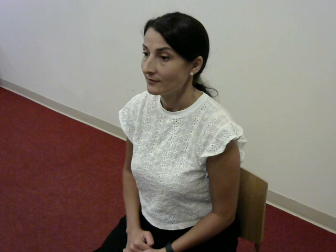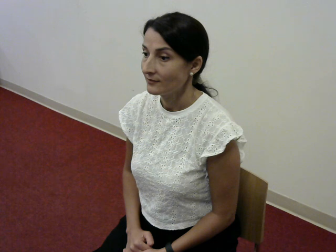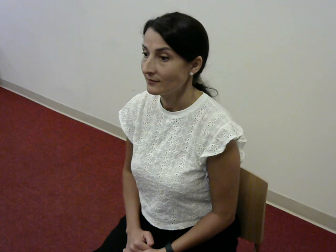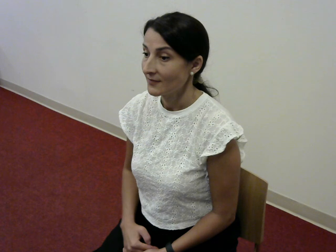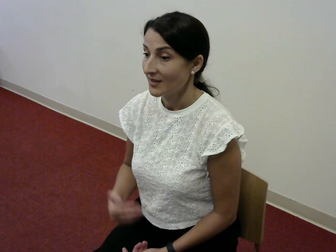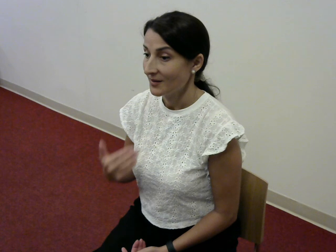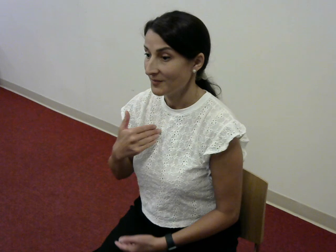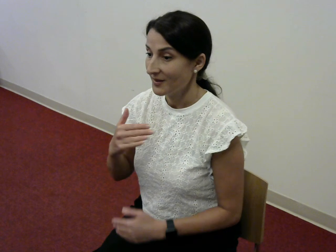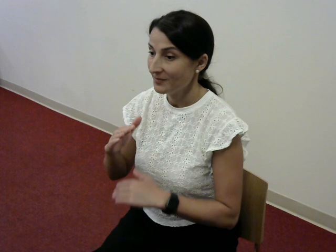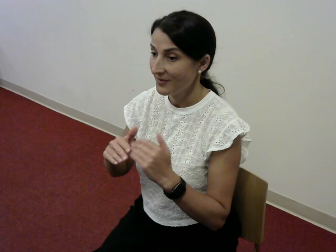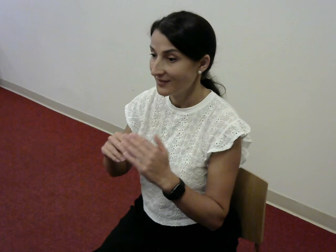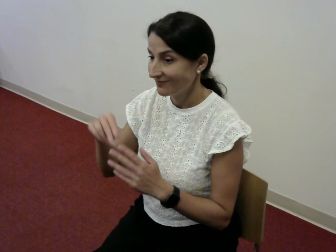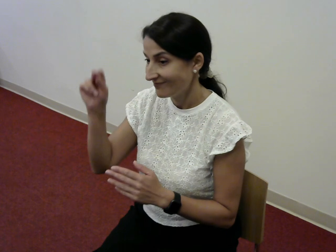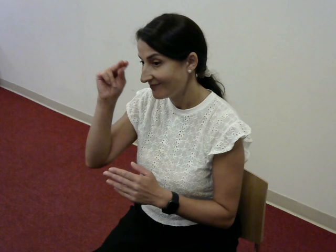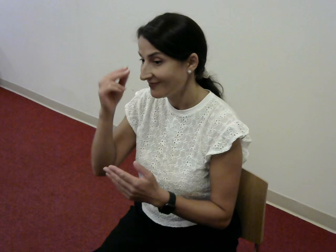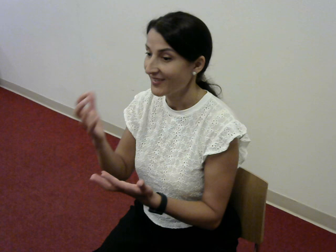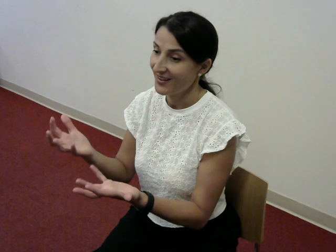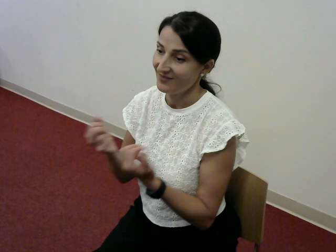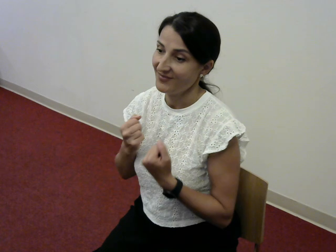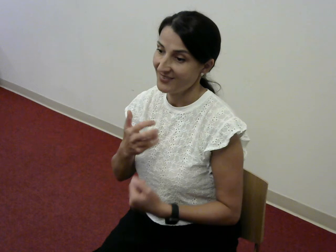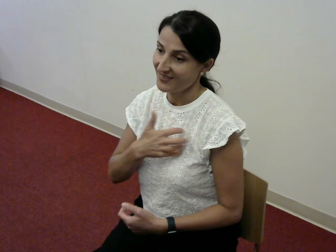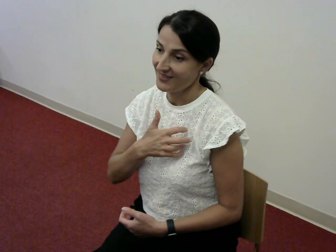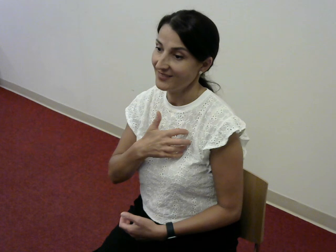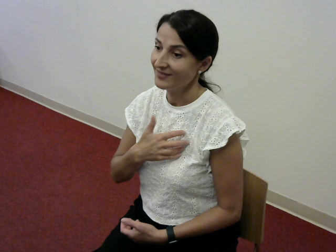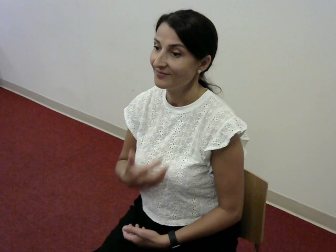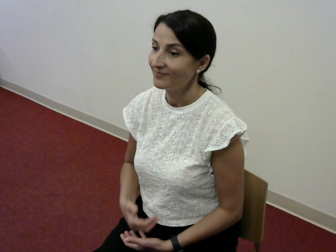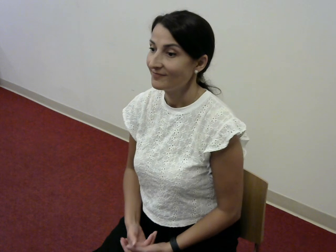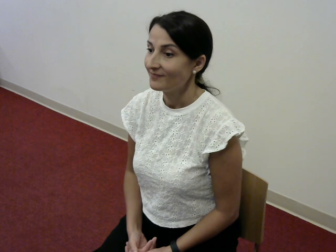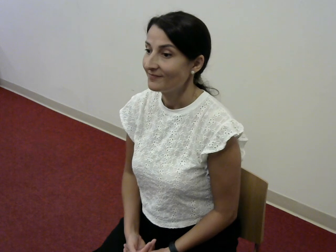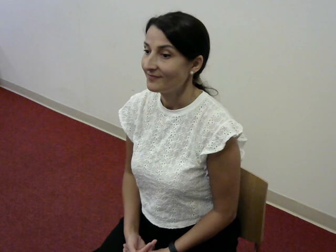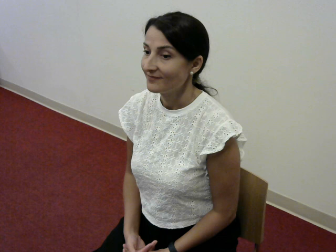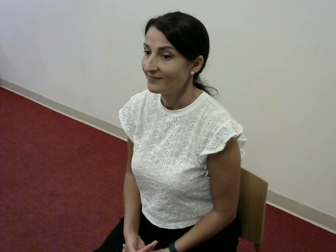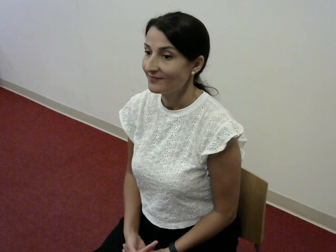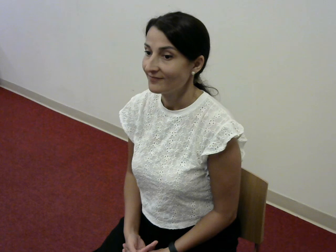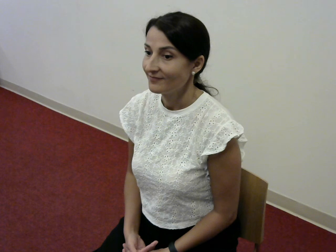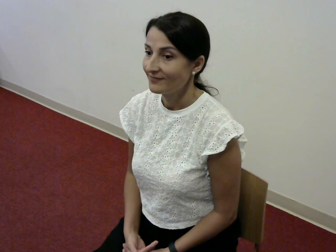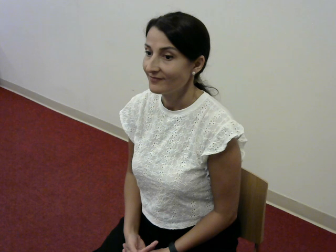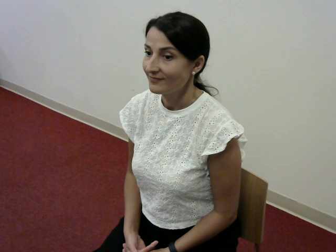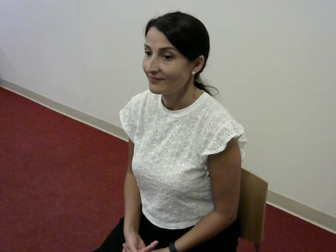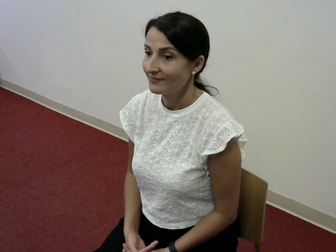Mən peşə təhsili almaq istəyirəm